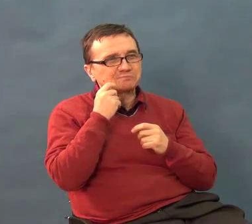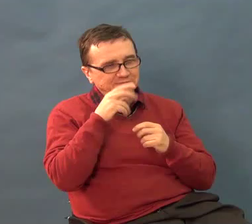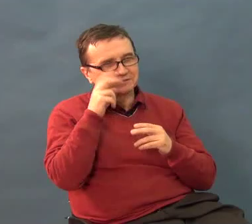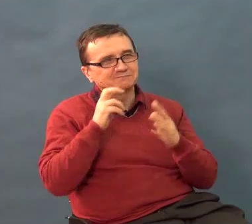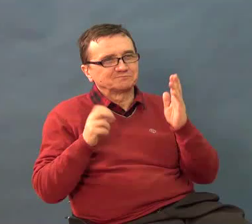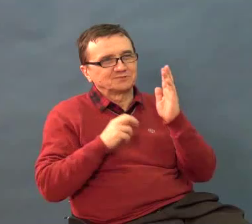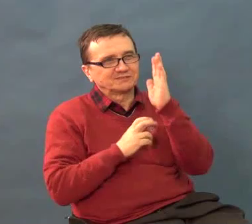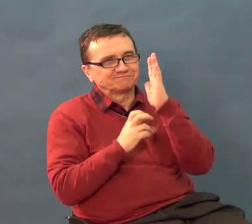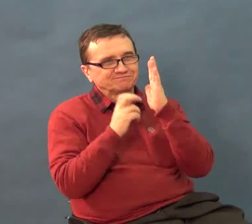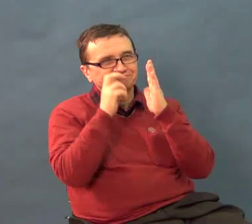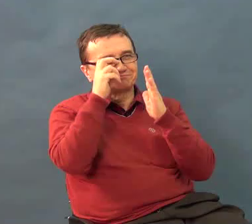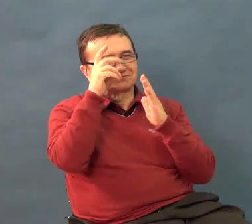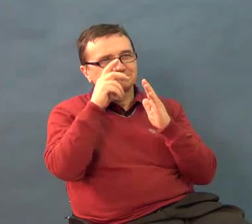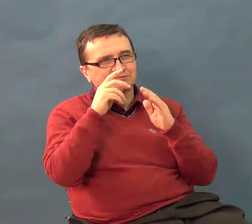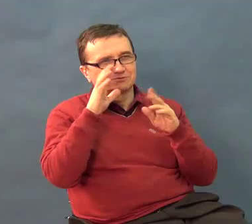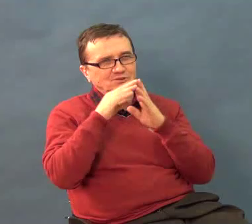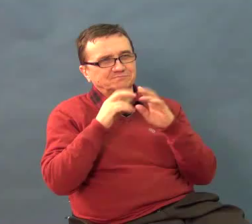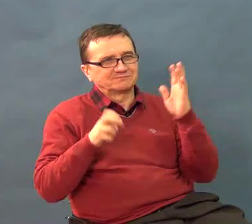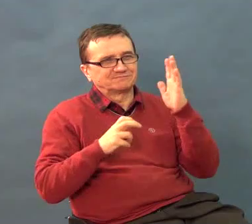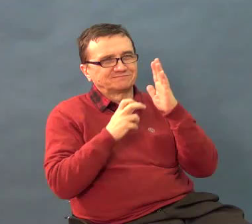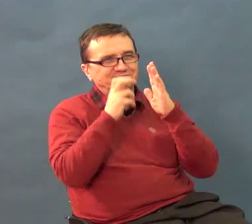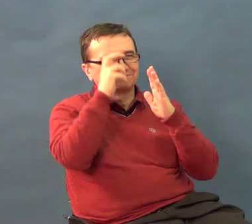Kot wchodzi na górę po ścianie domu.